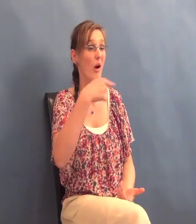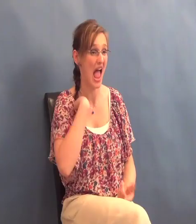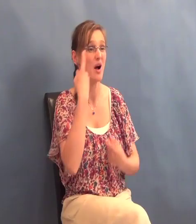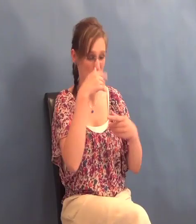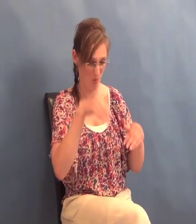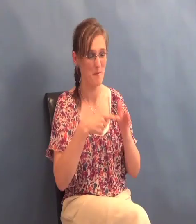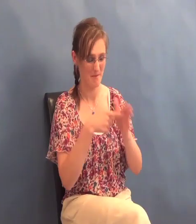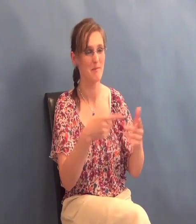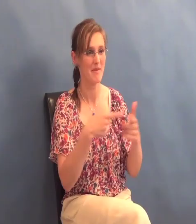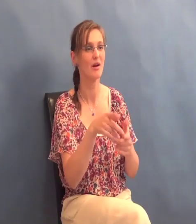Myślę, że to można to tak pokazać, pasuje.